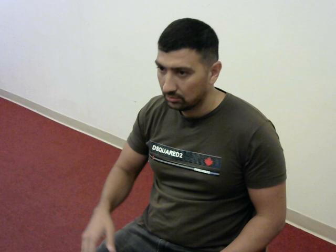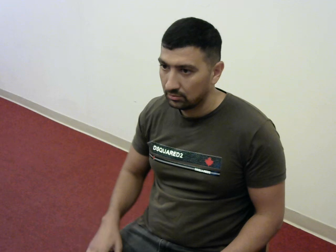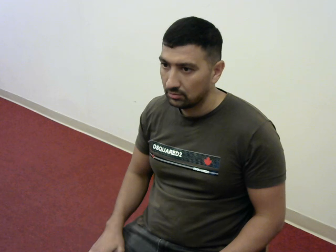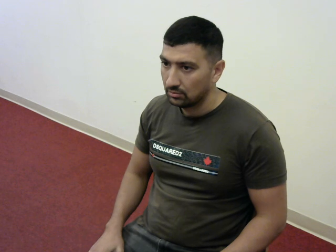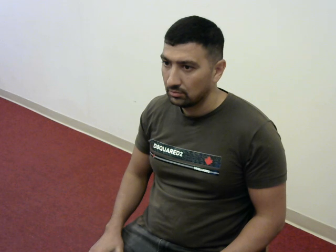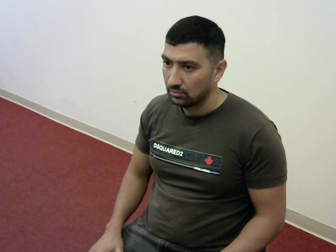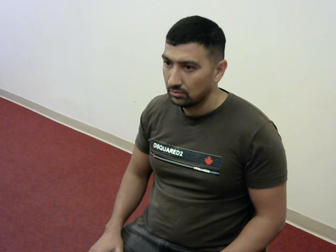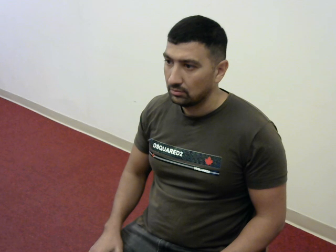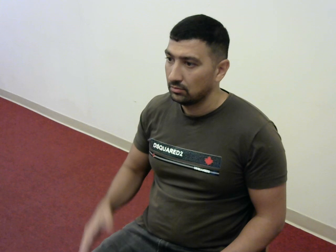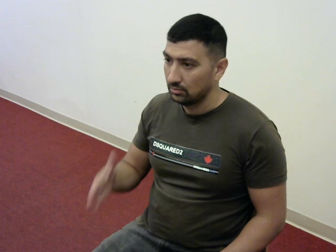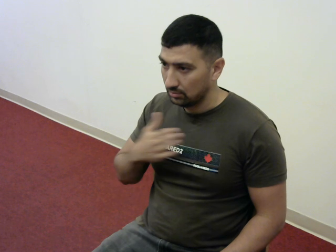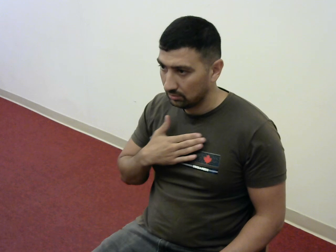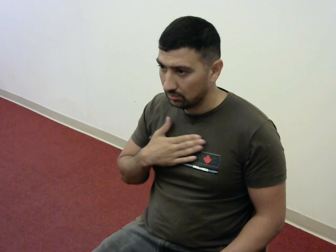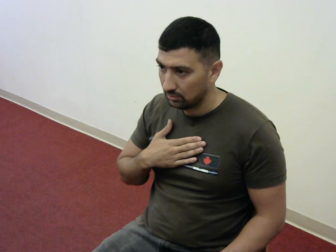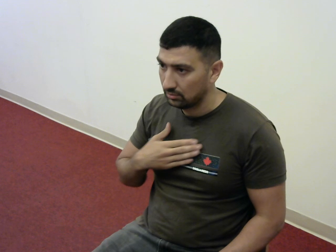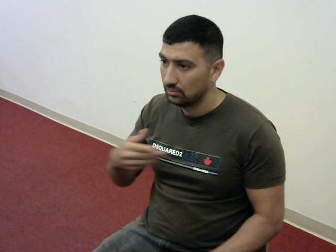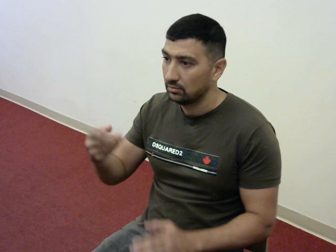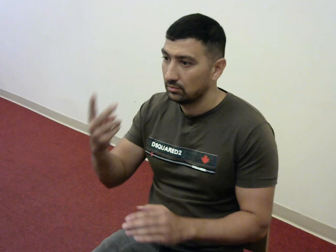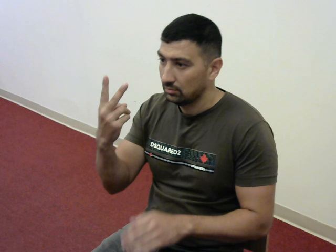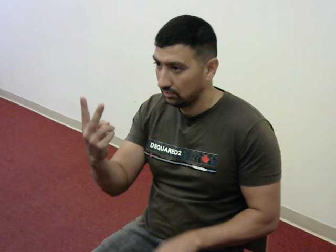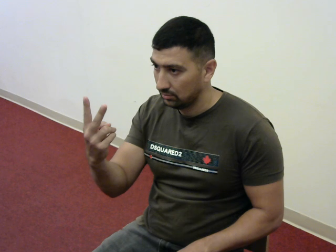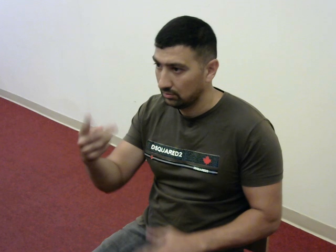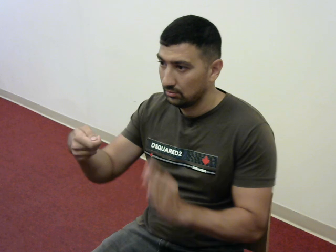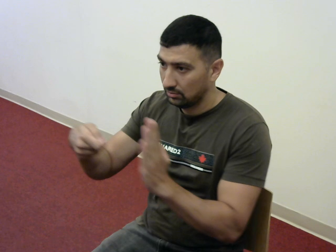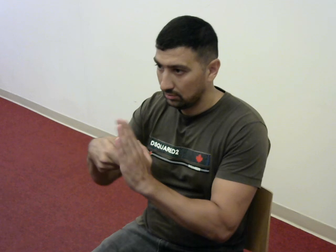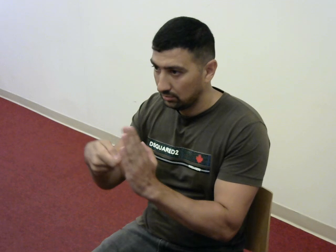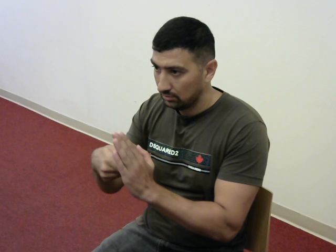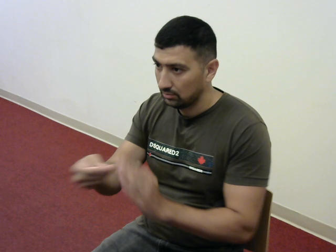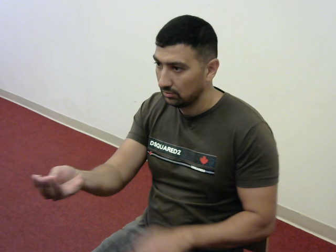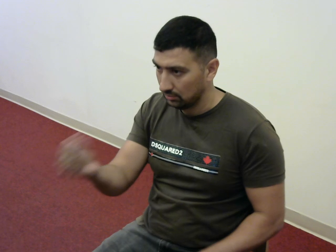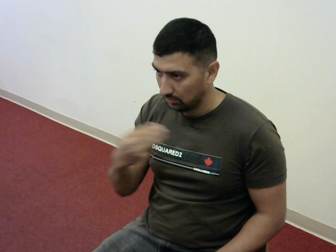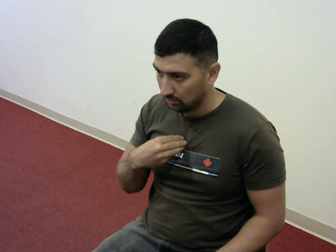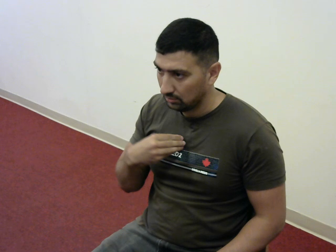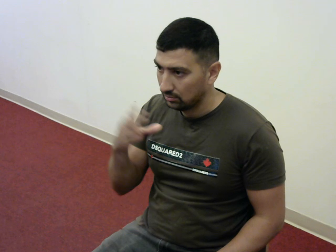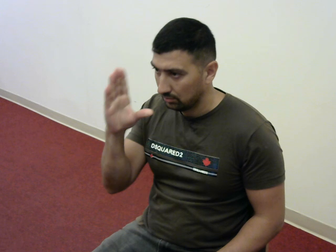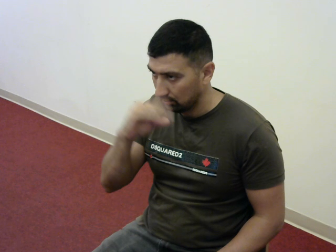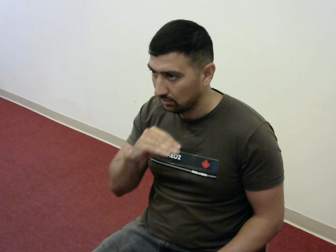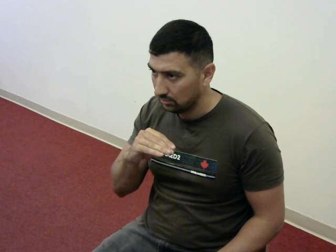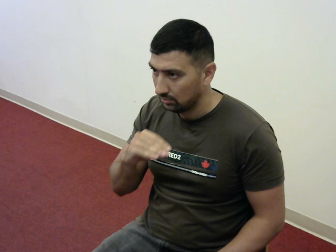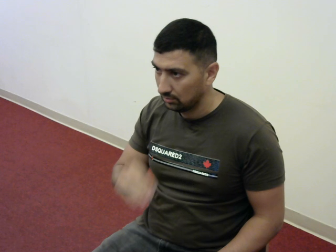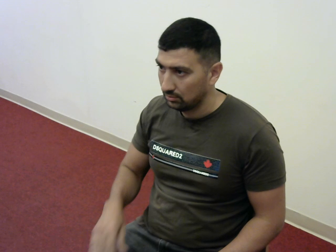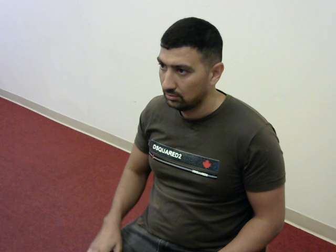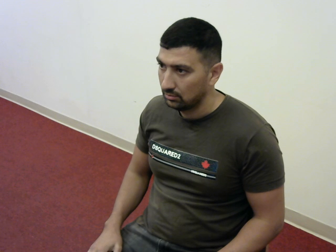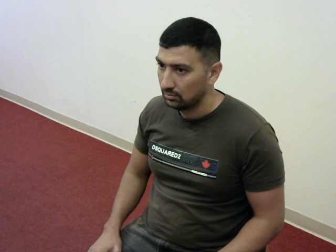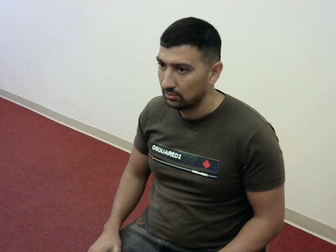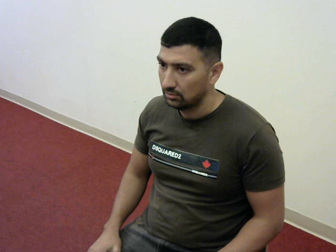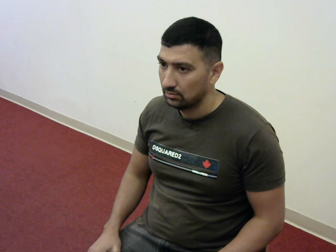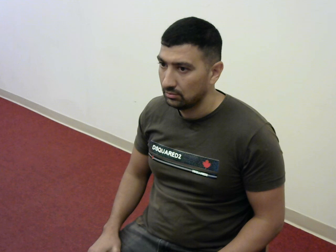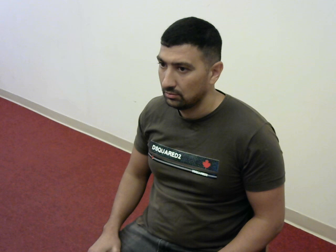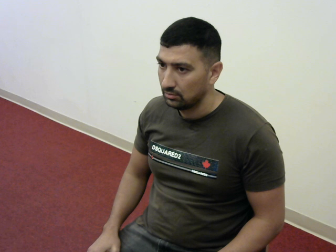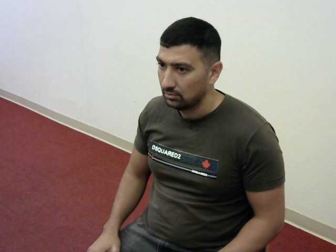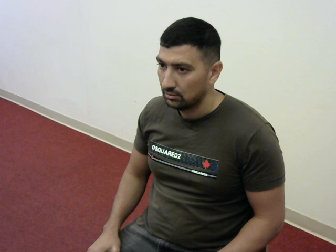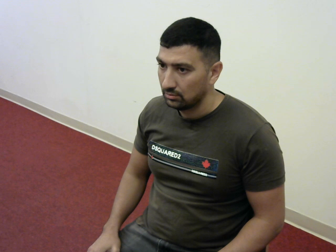Mənə 2 bilet verə bilərsinizmi?